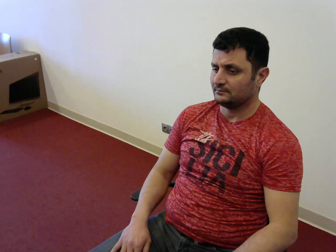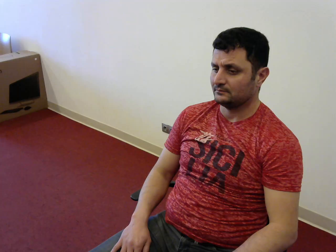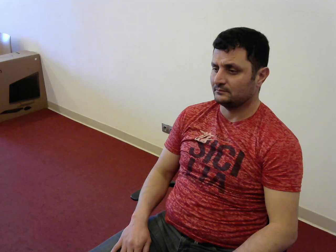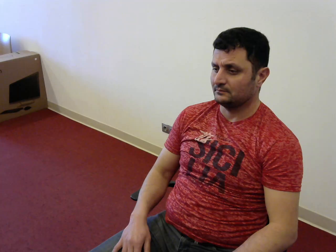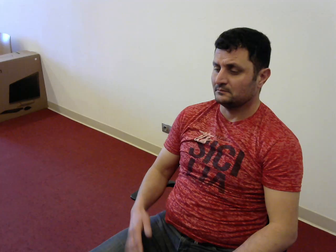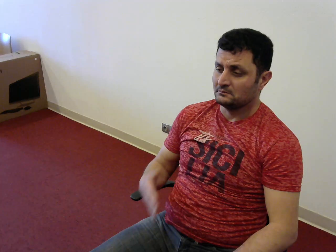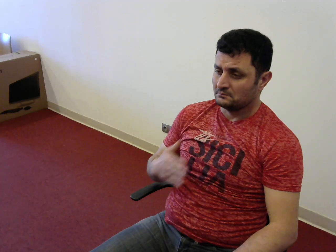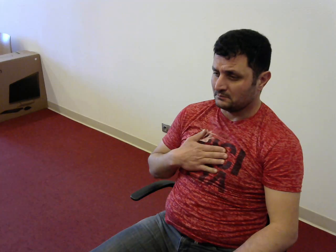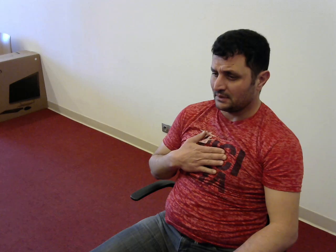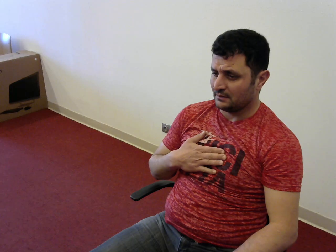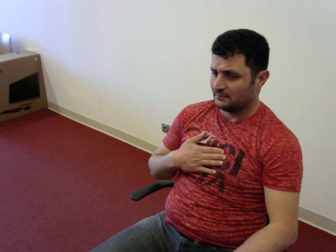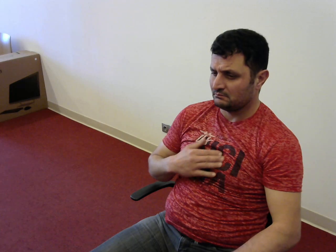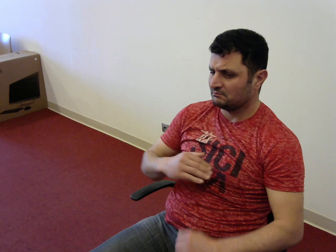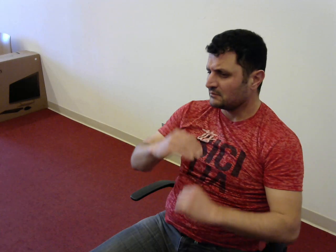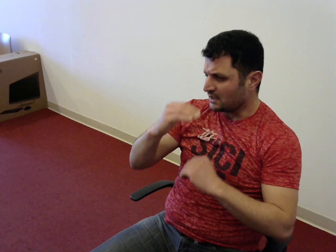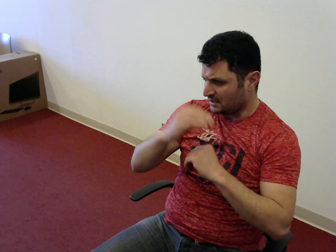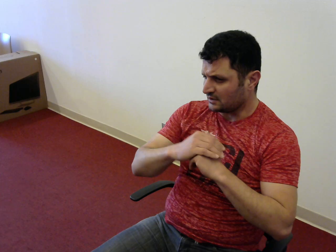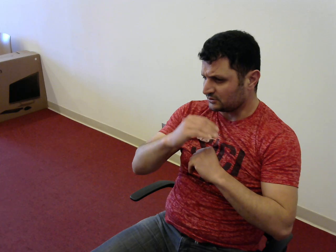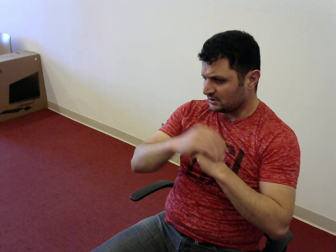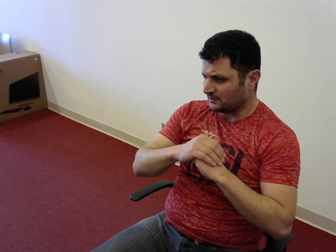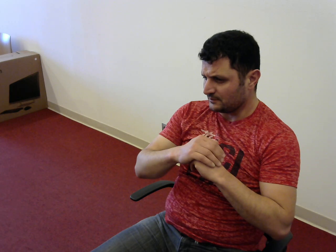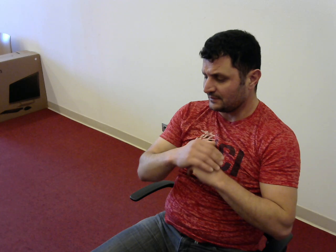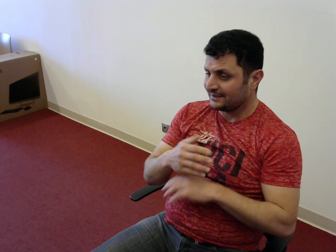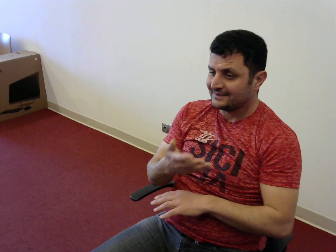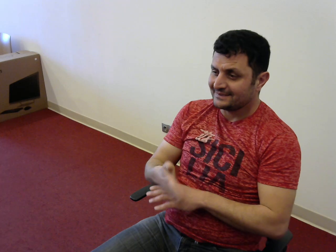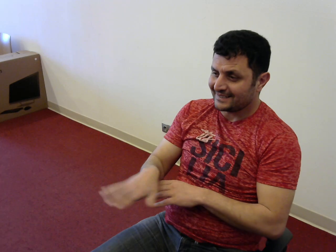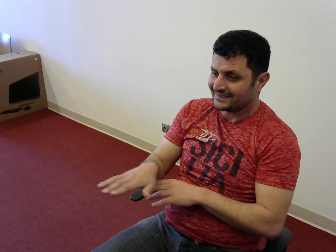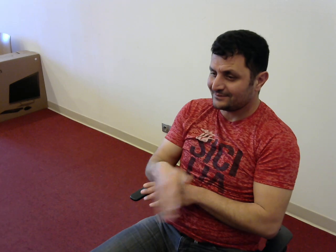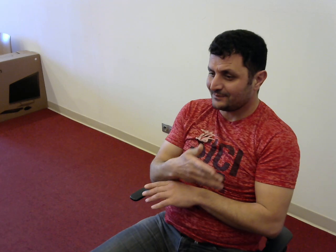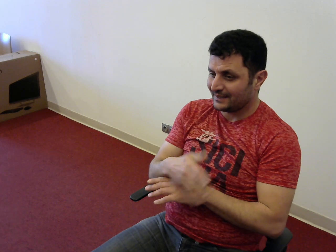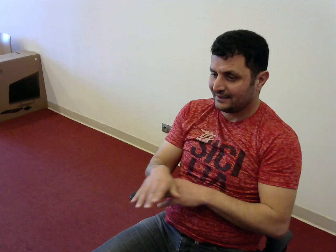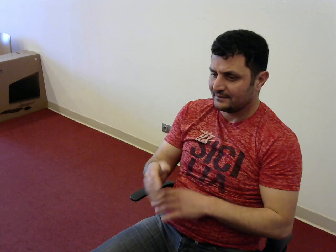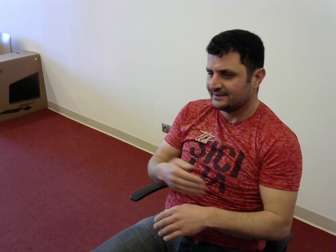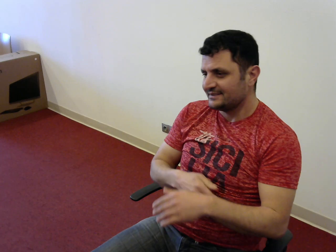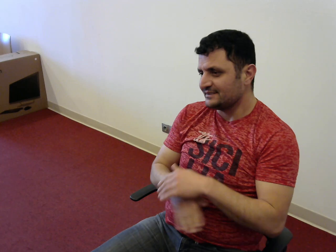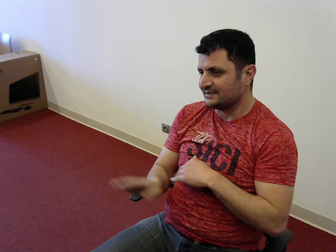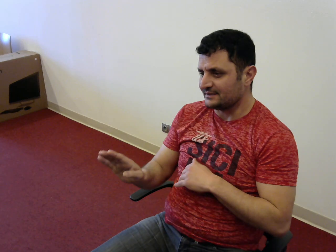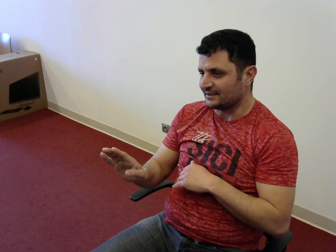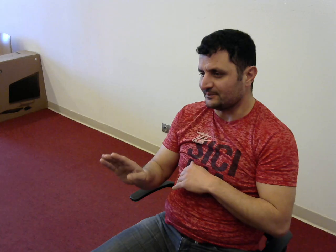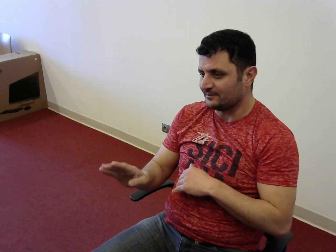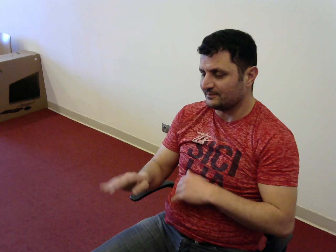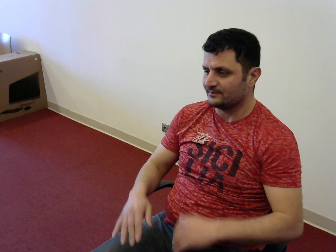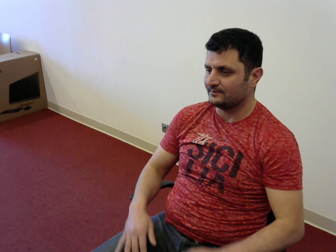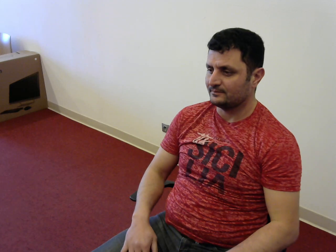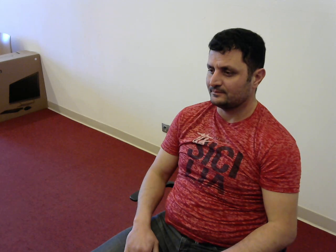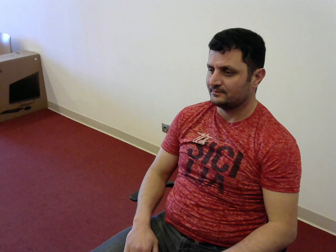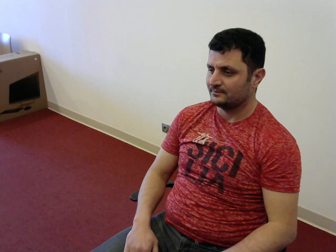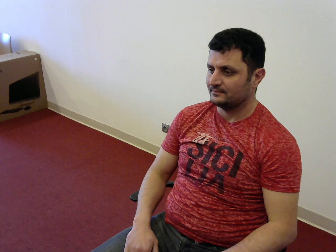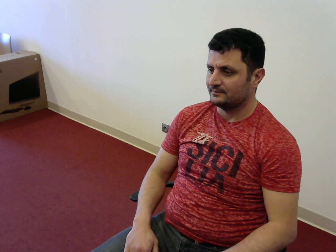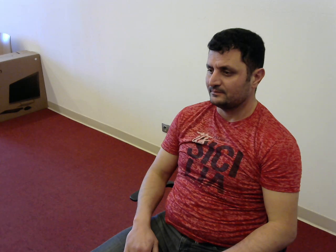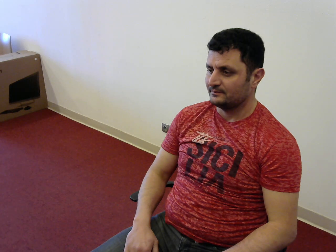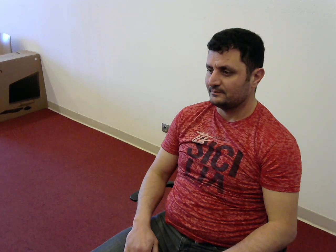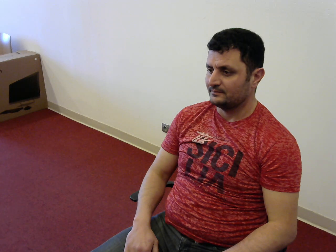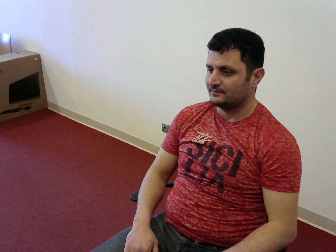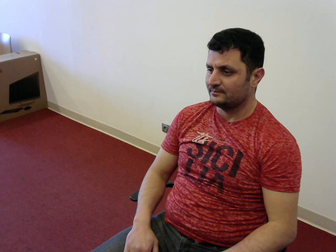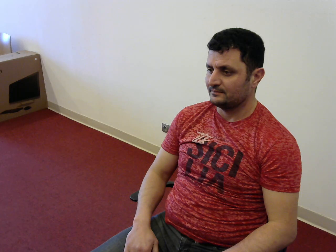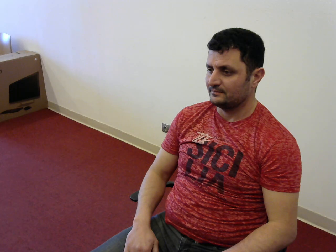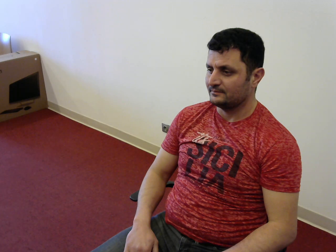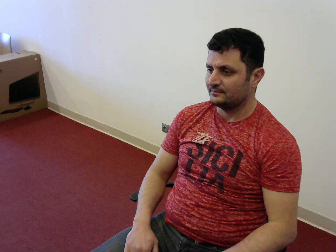Mən axşamlar gəzməyə çıxıram